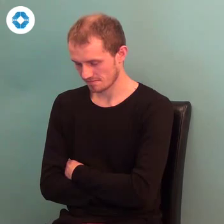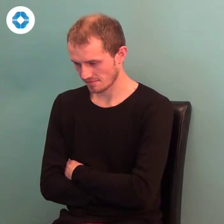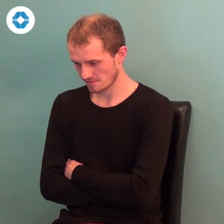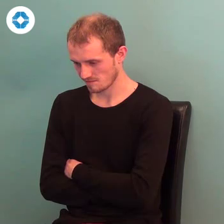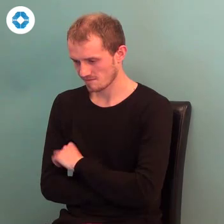Dobrze.